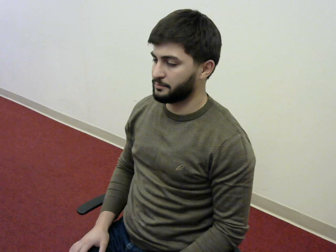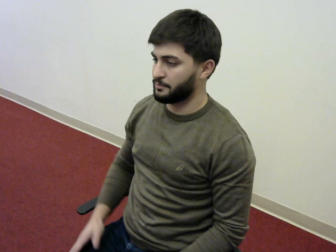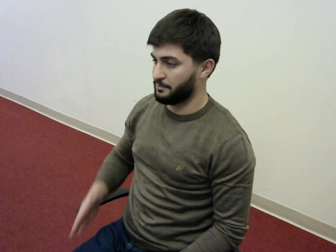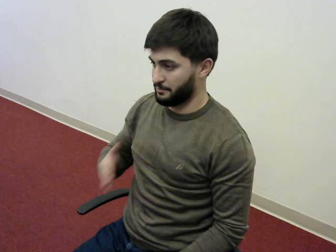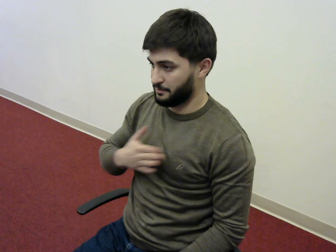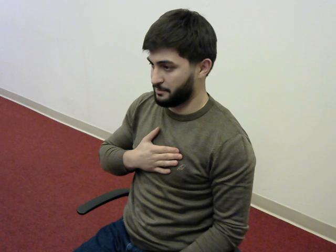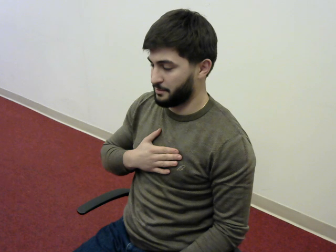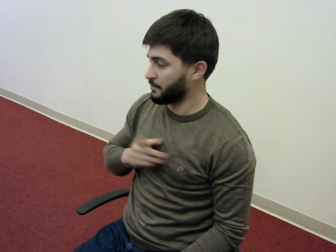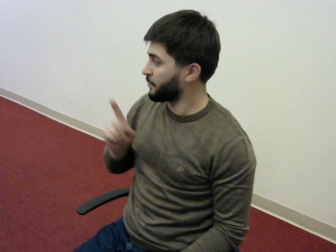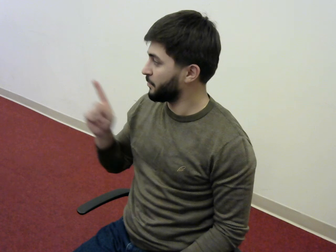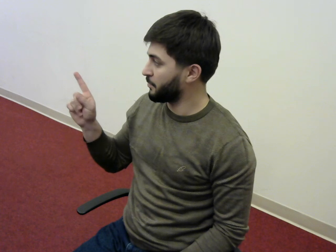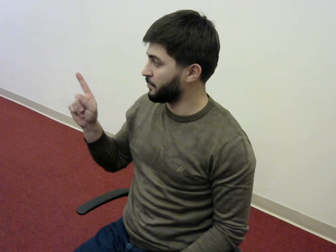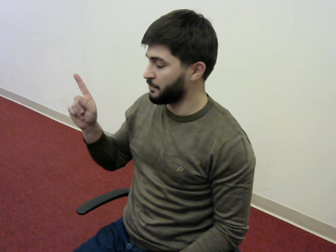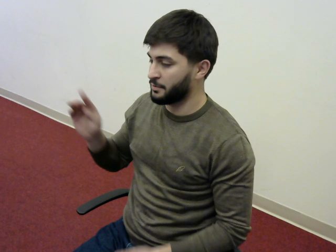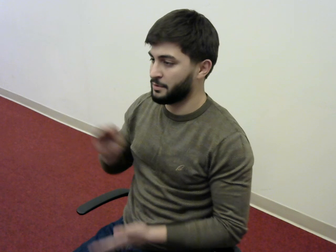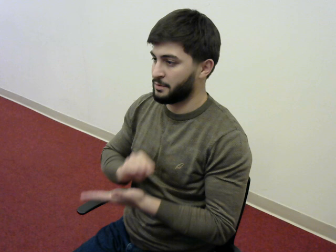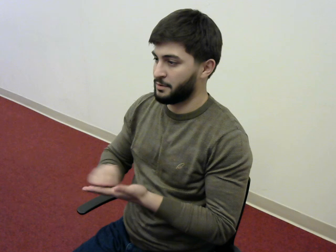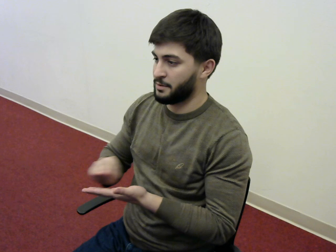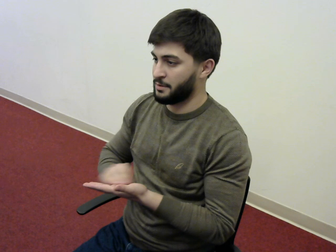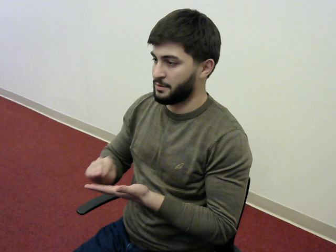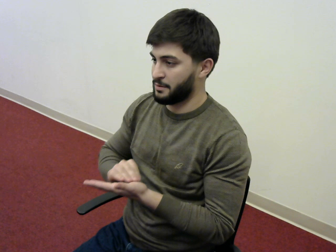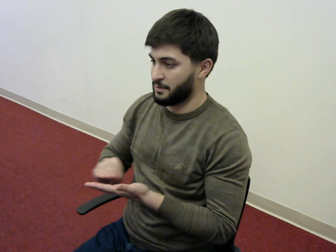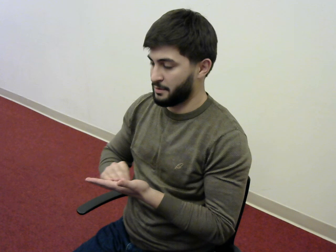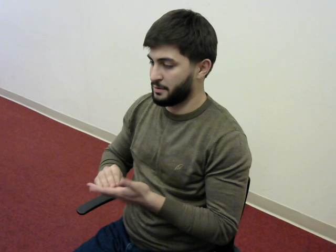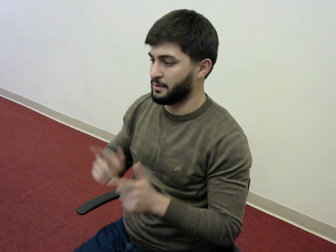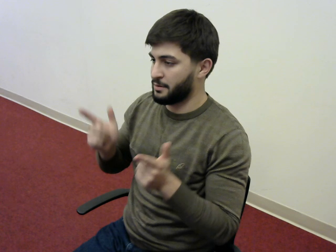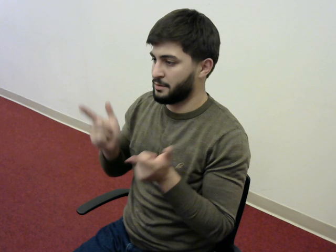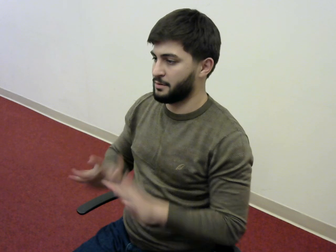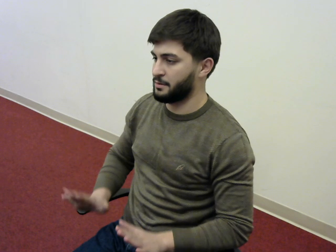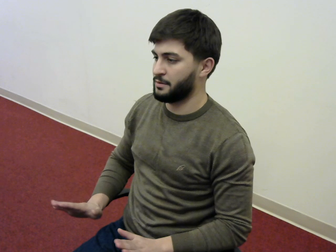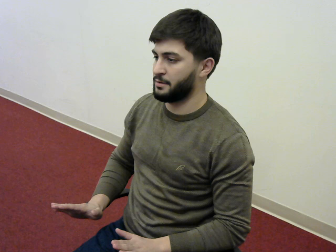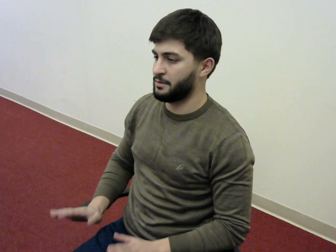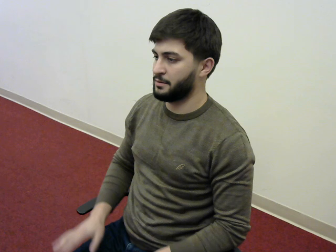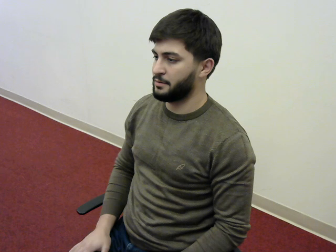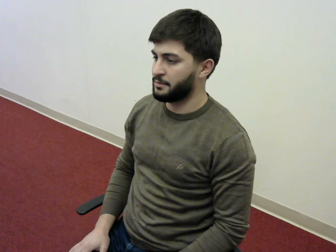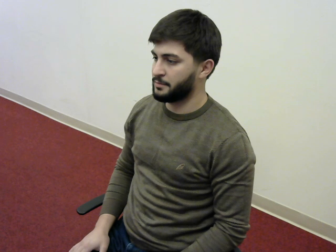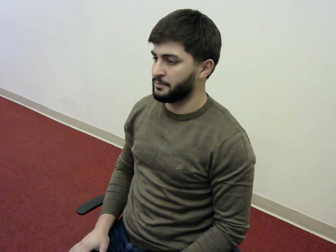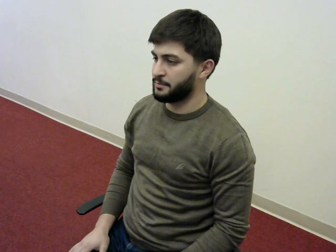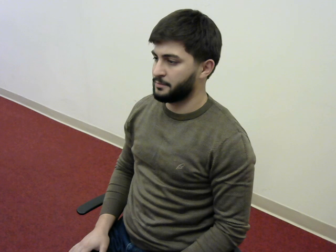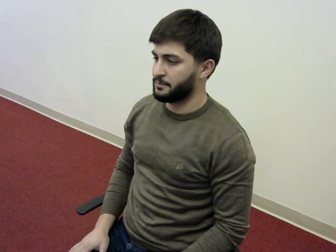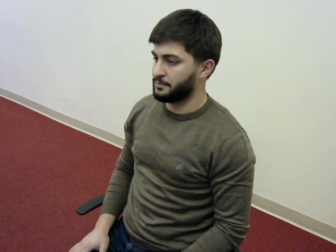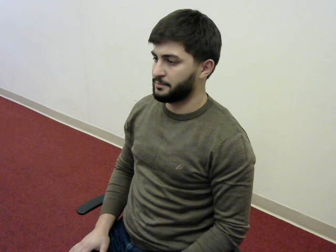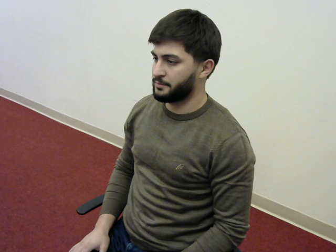Mən onun yazdıqları ilə razı deyiləm